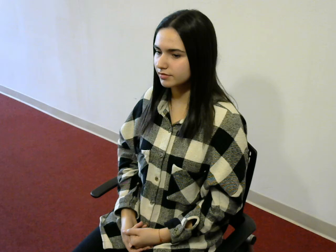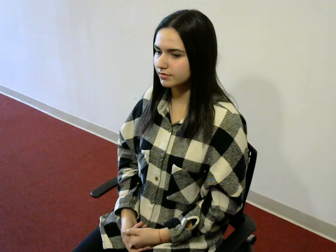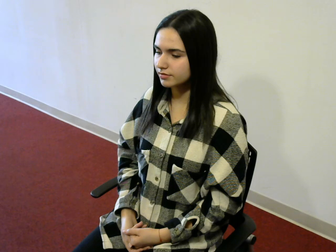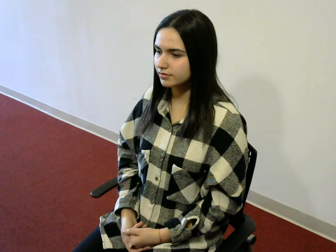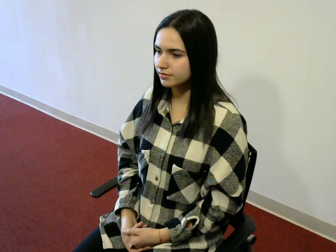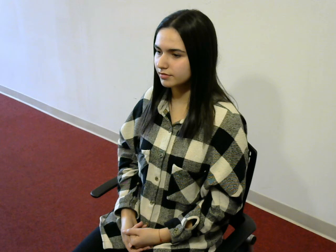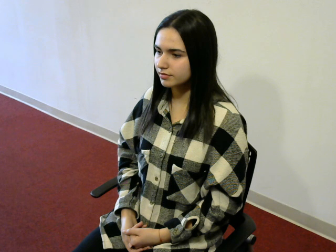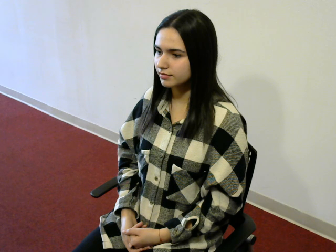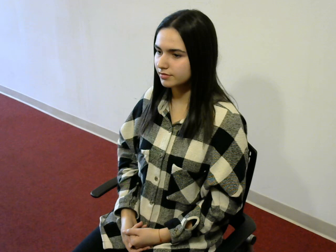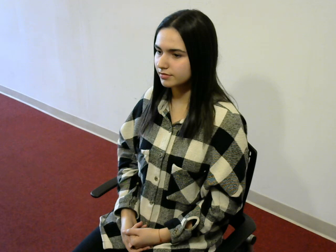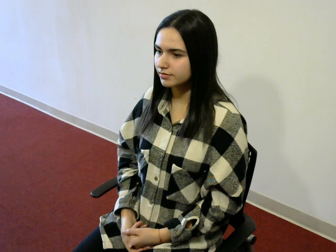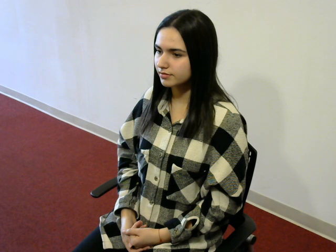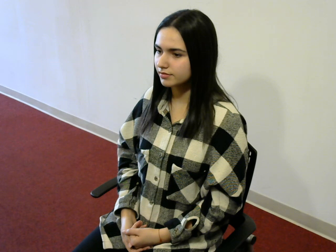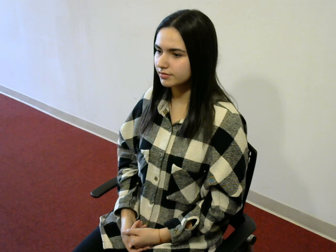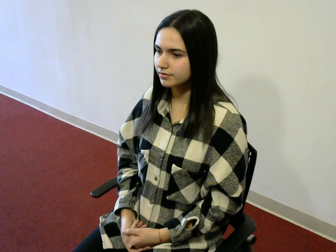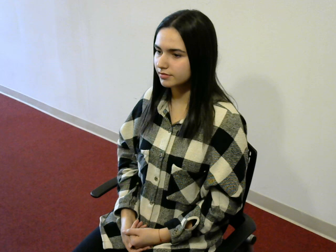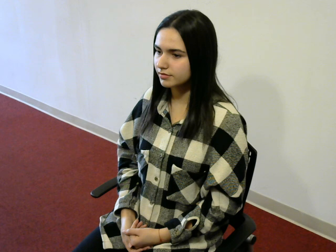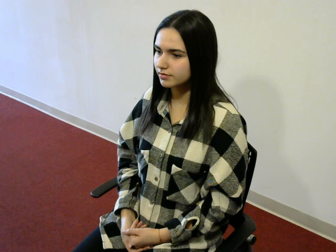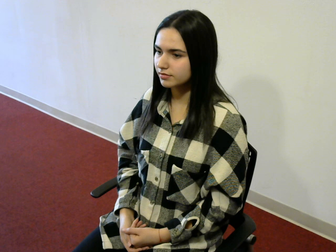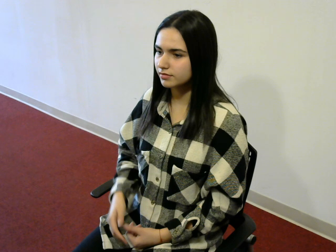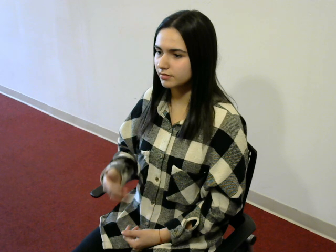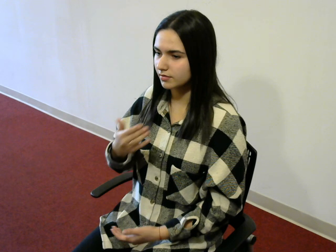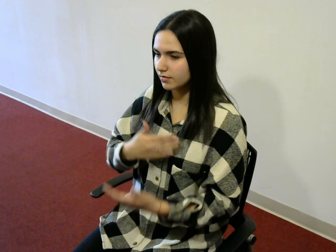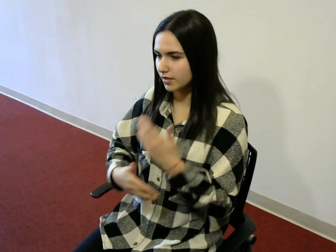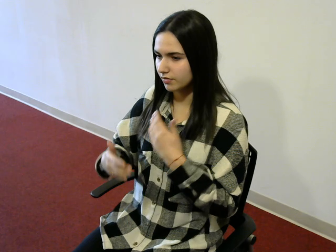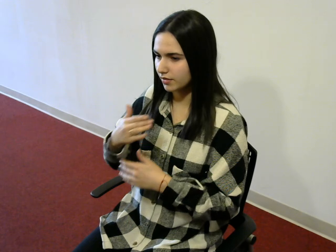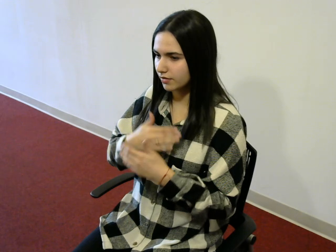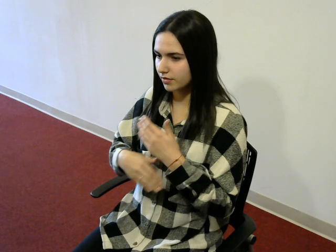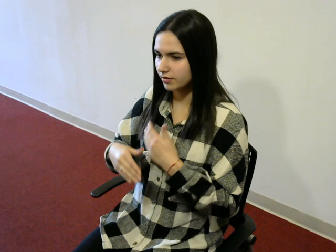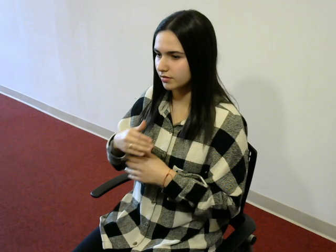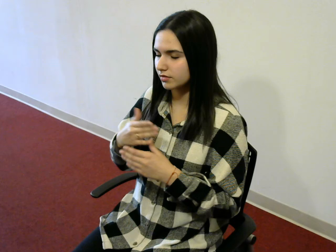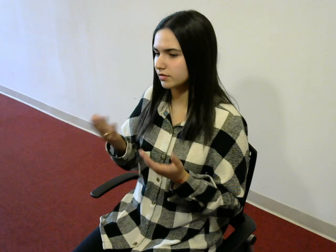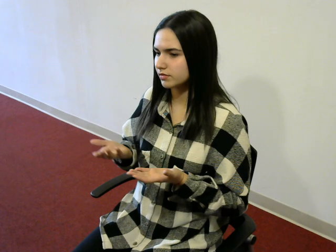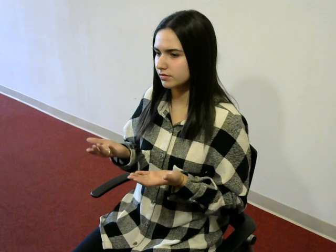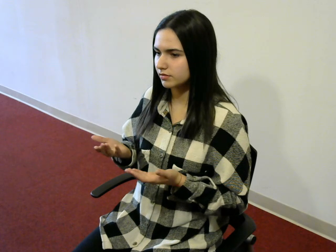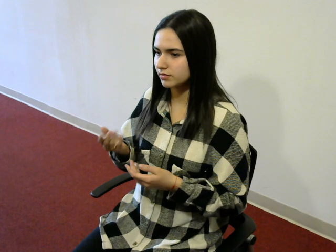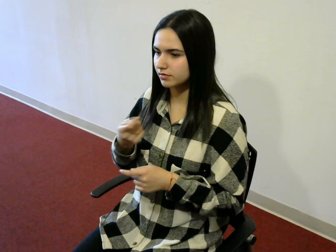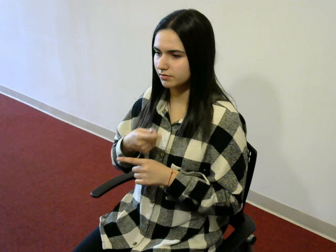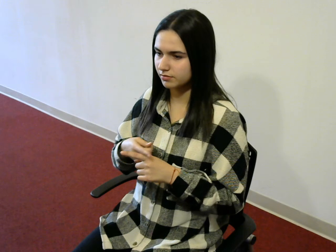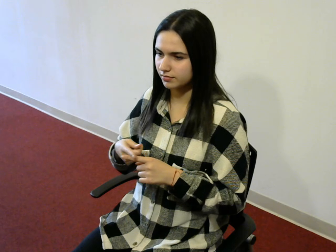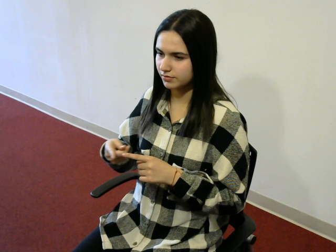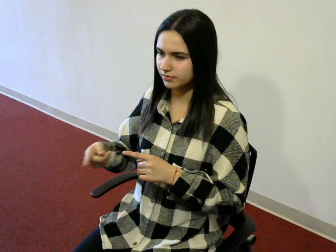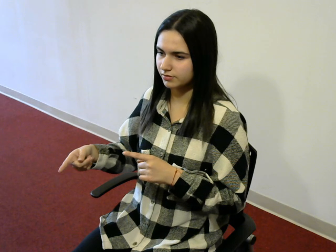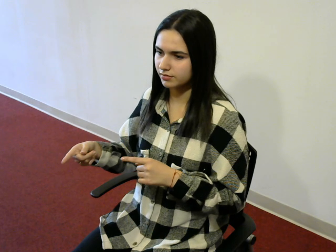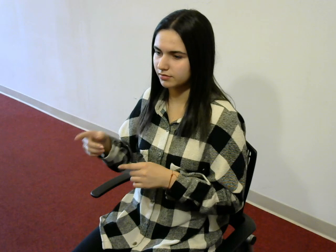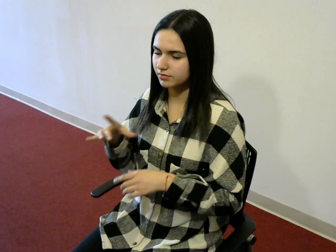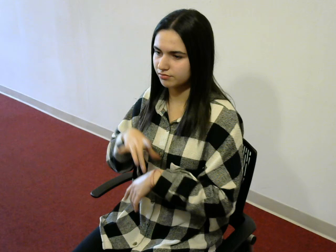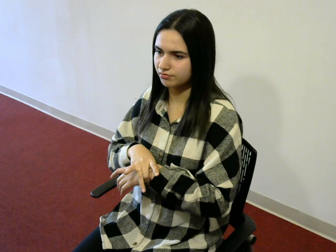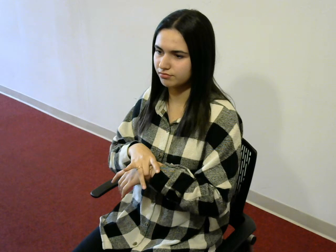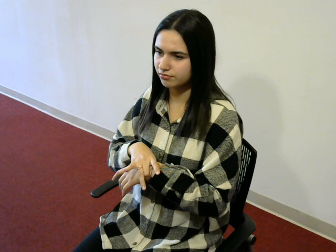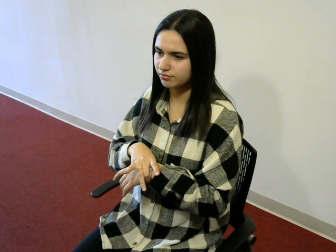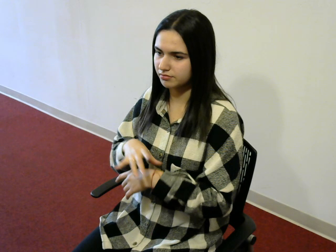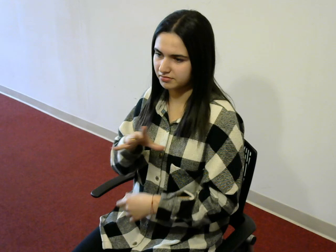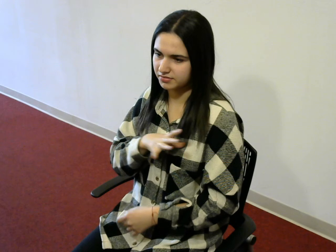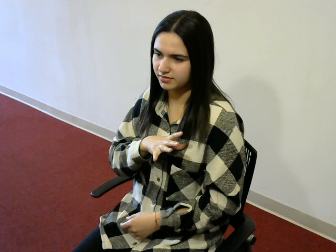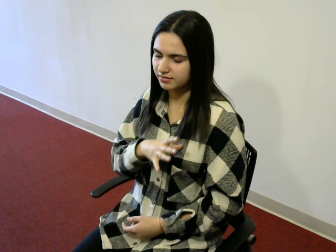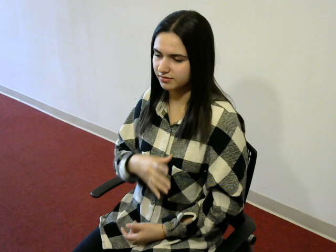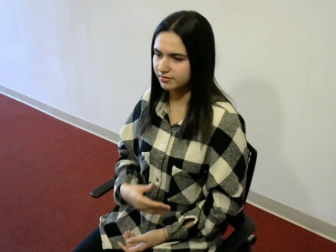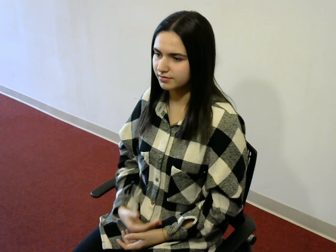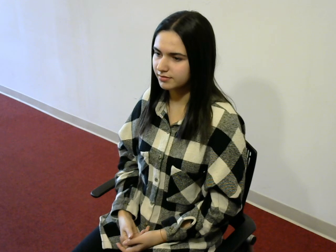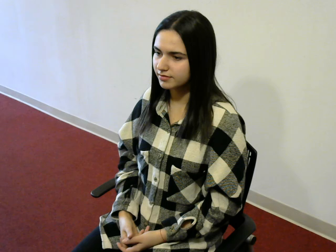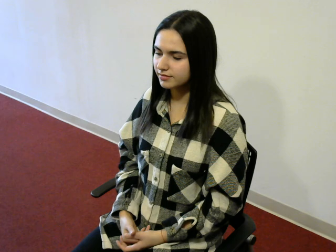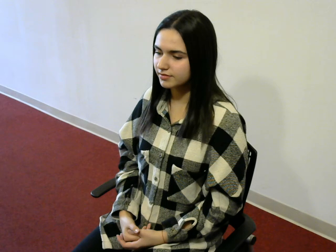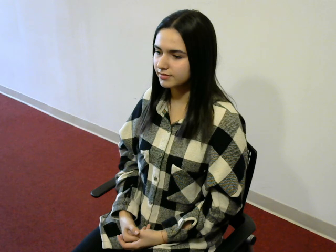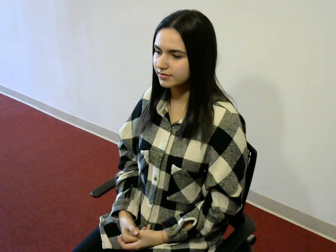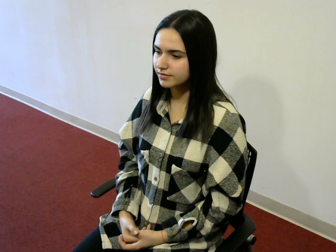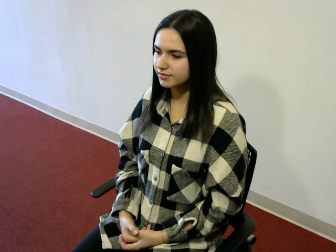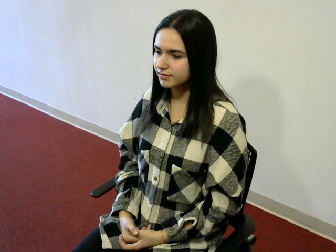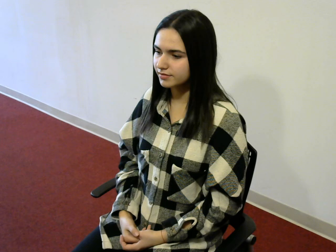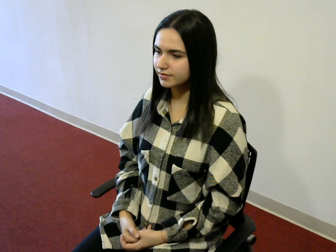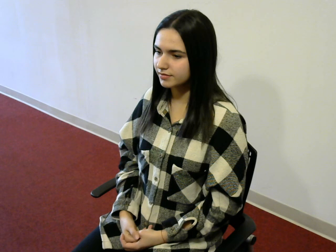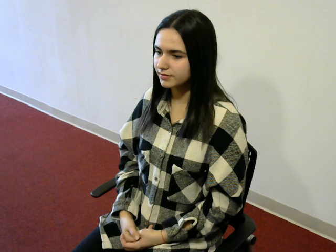Əlillik hansı müddətə müəyyən olunur?